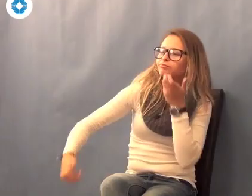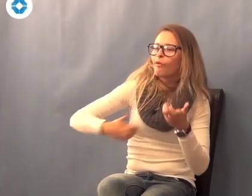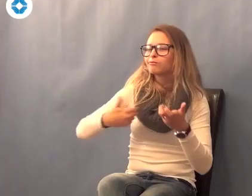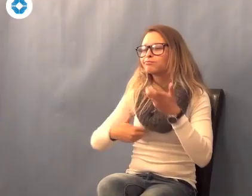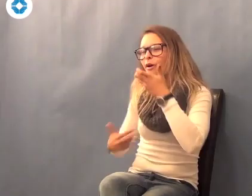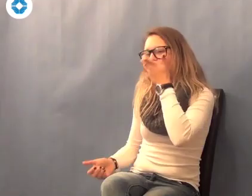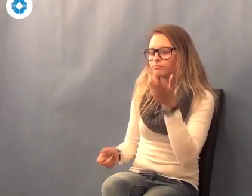Szli zadowoleni, dumni.